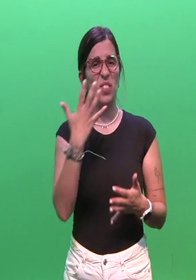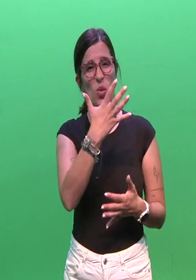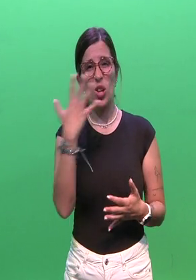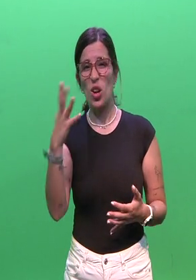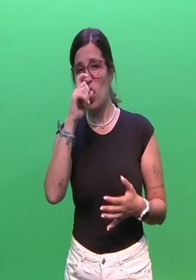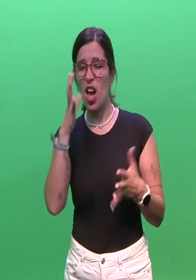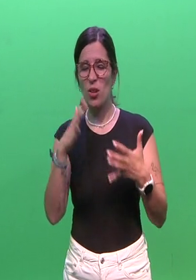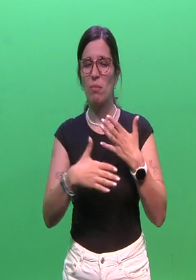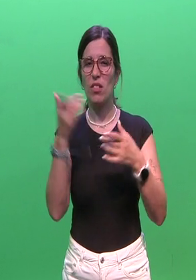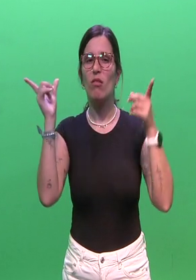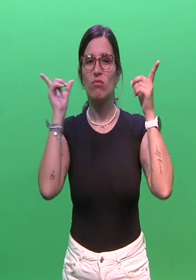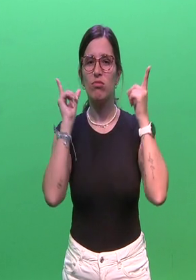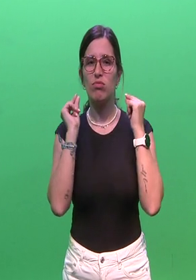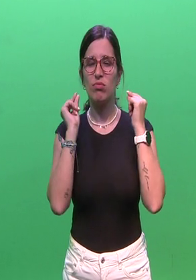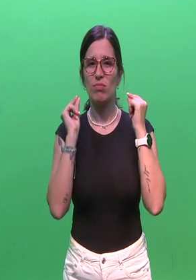Quan tenia cinquanta-quatre anys, més o menys, vaig començar a perdre audició.